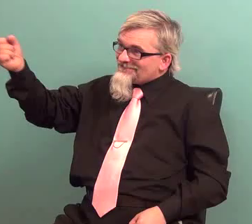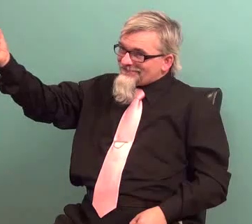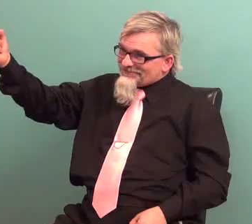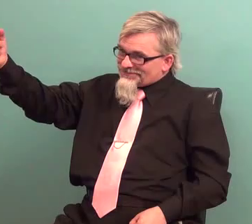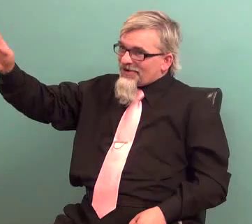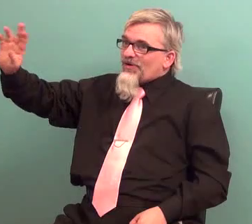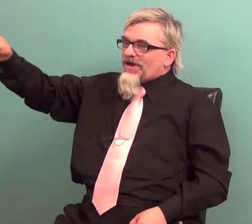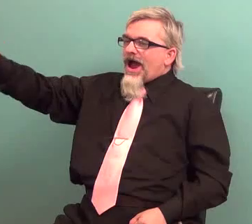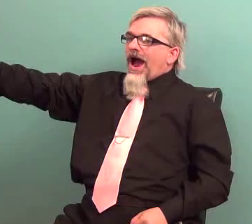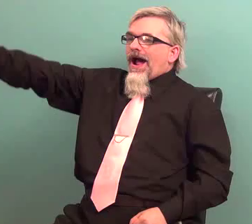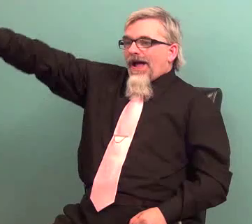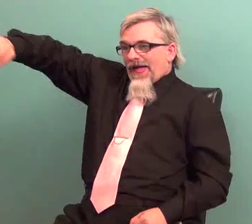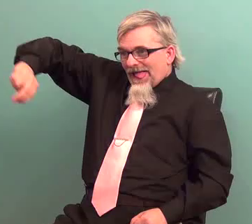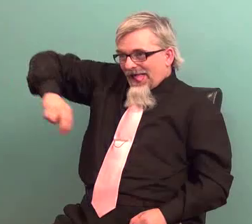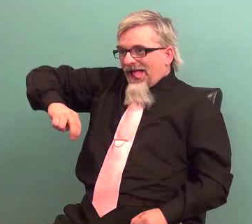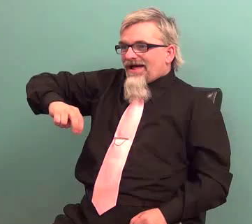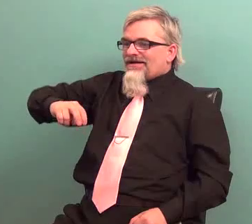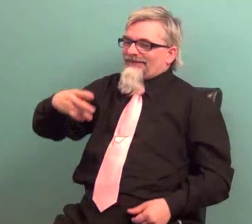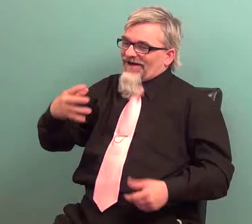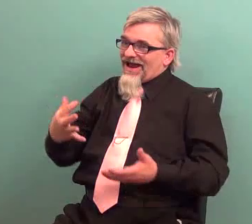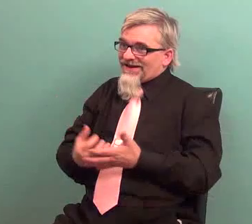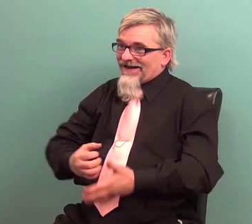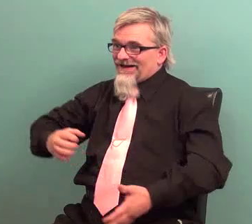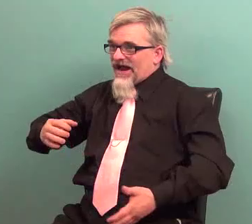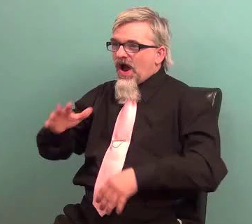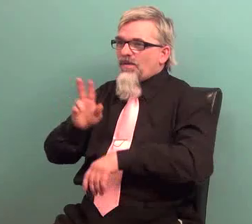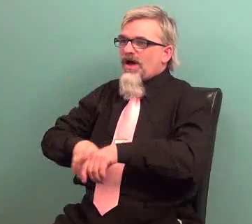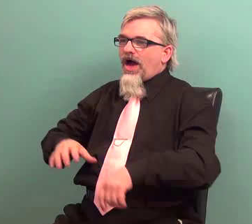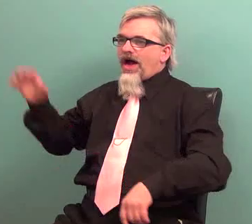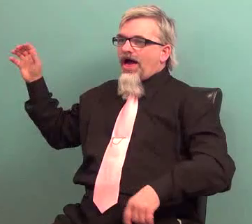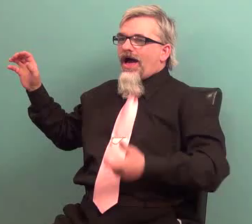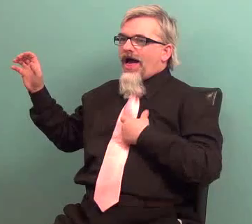Potem wrócił i znowu chciał rzucić kamień, już brał zamach, ale policjant zablokował go.